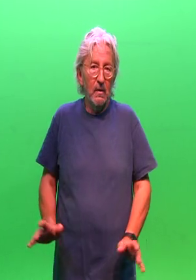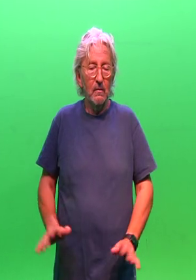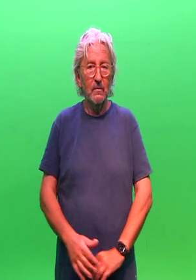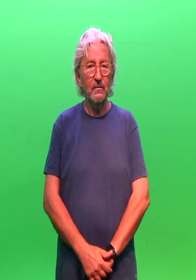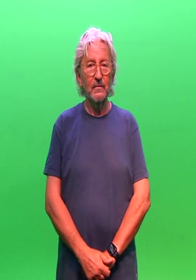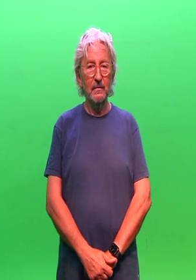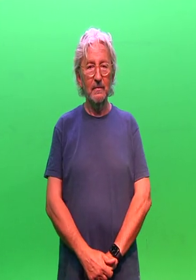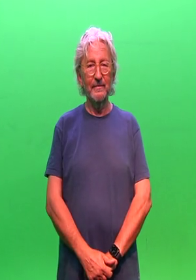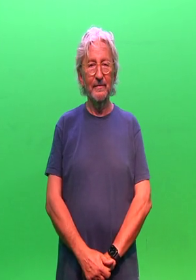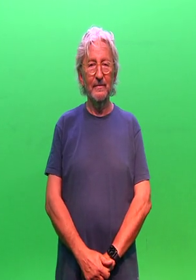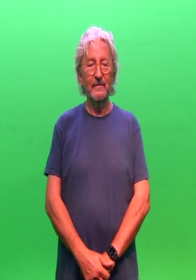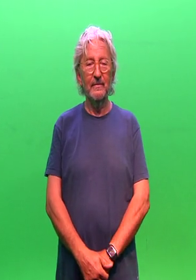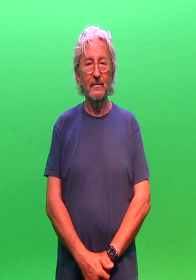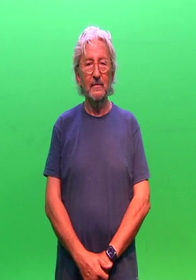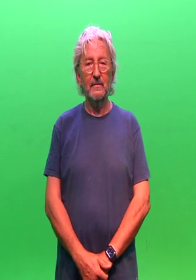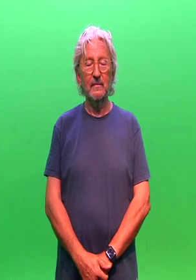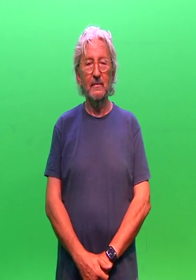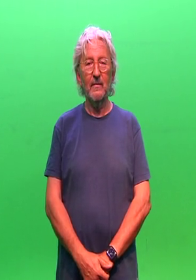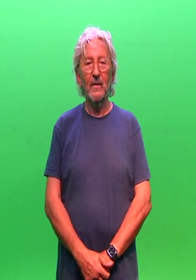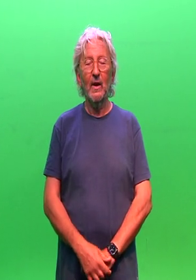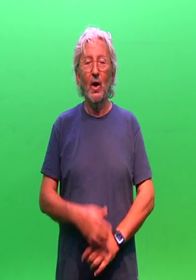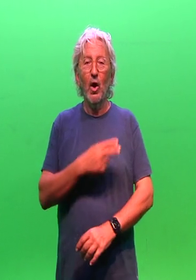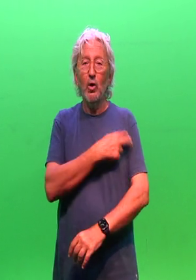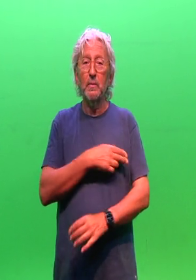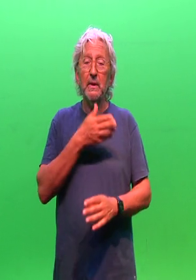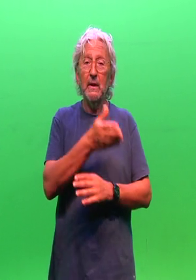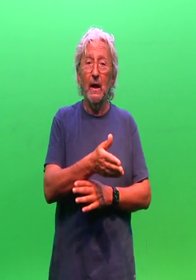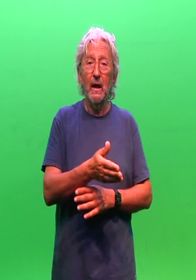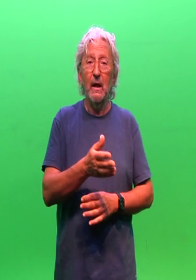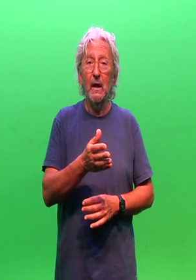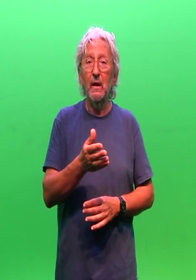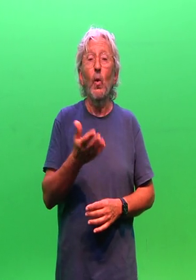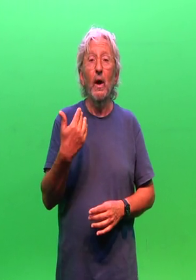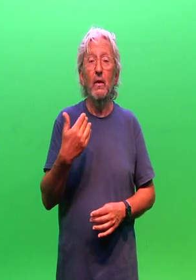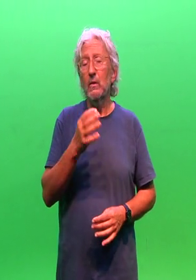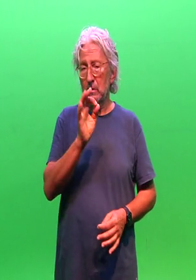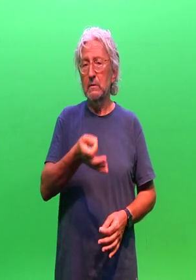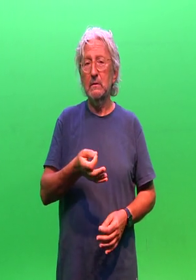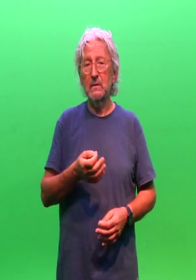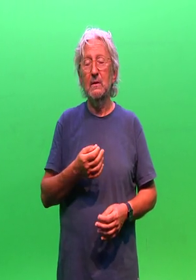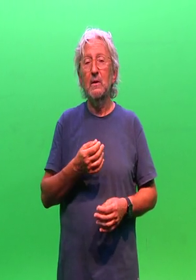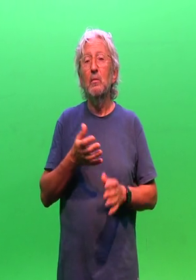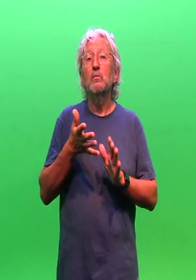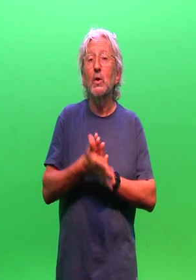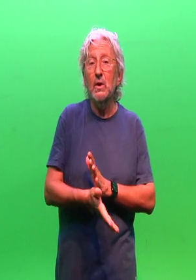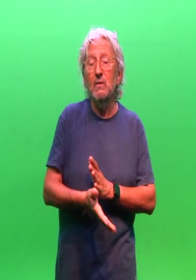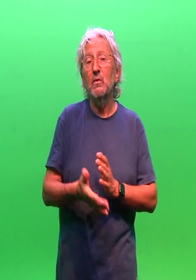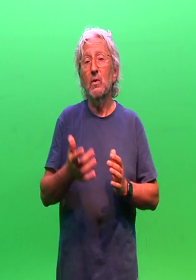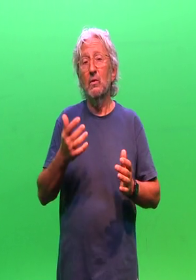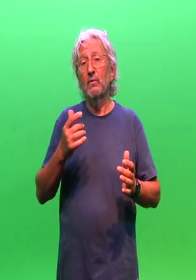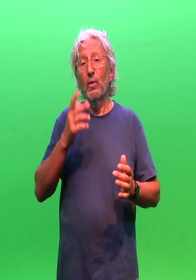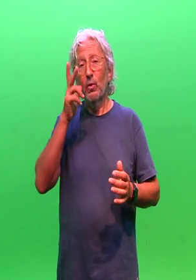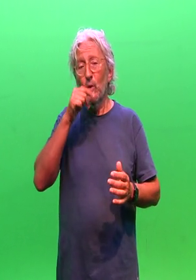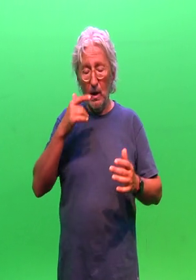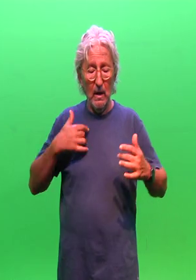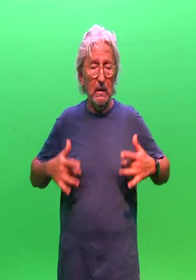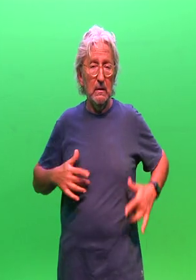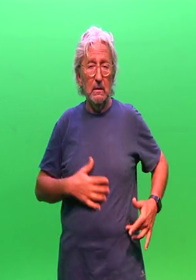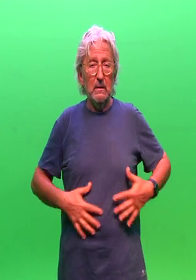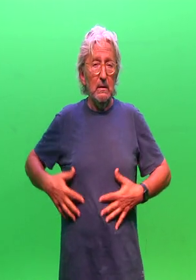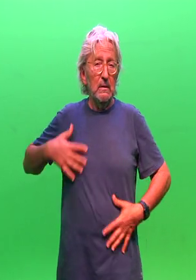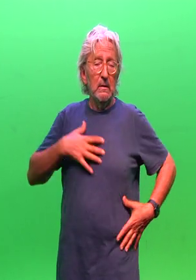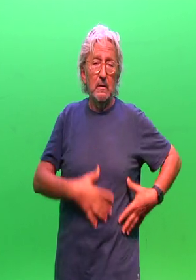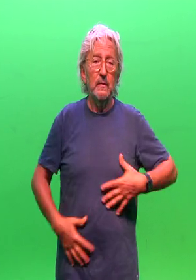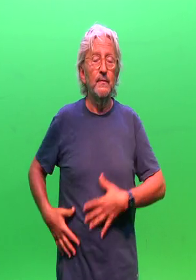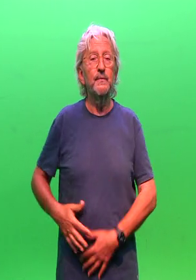És clar. Sí que vaig anar a l'hospital perquè em feia mal el cos.